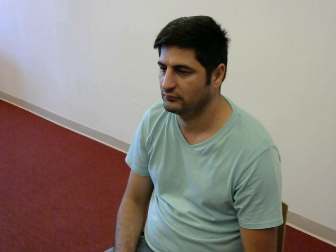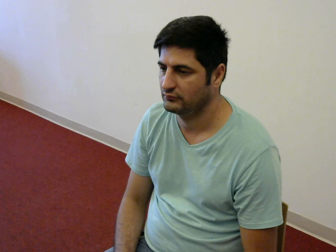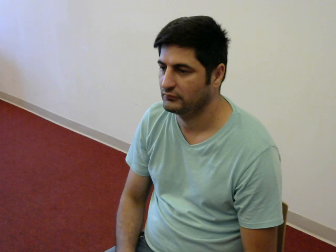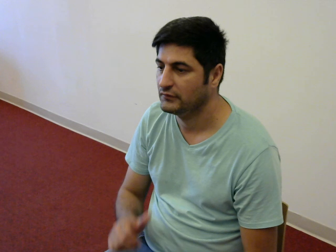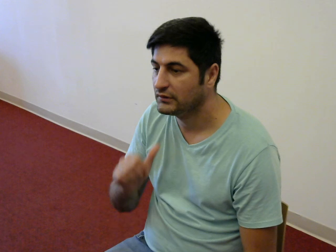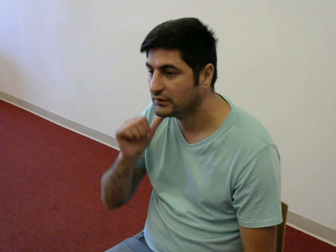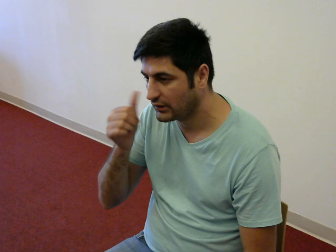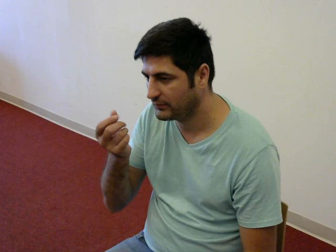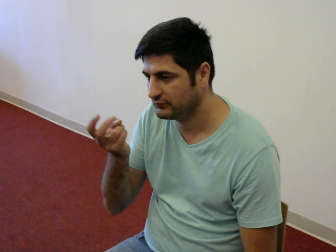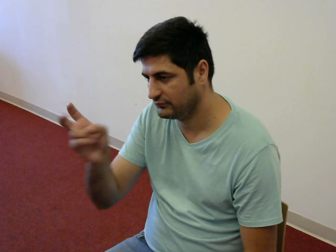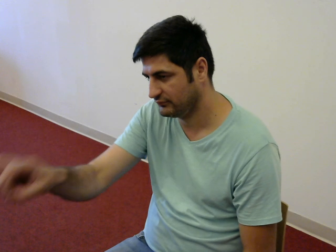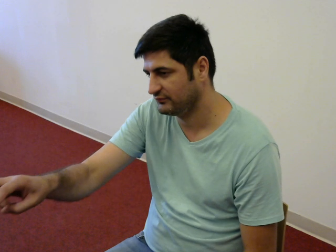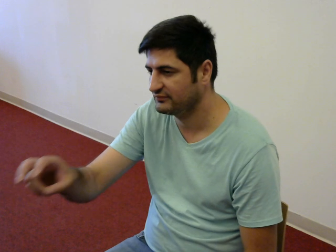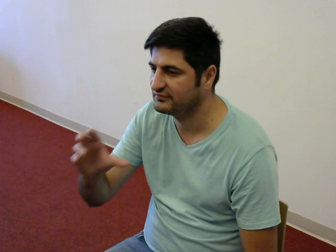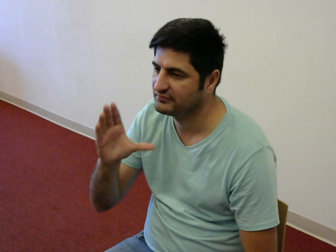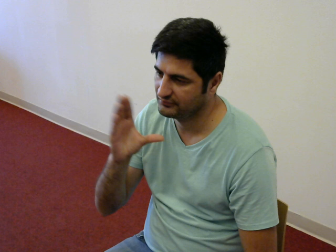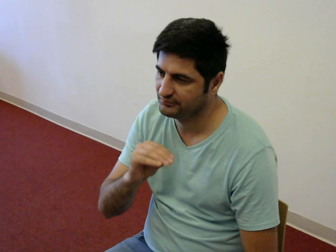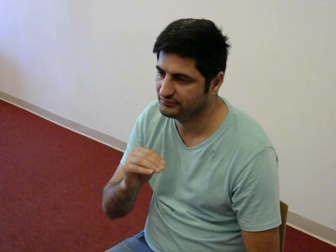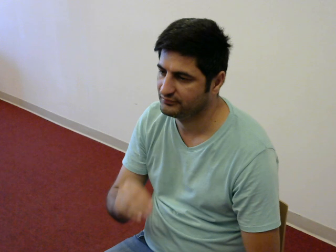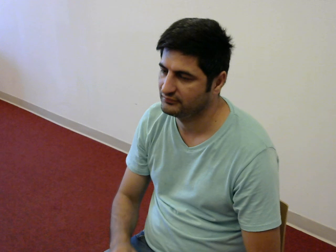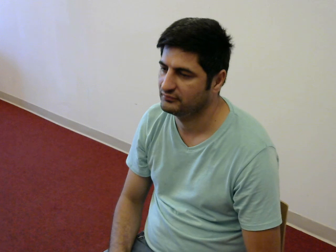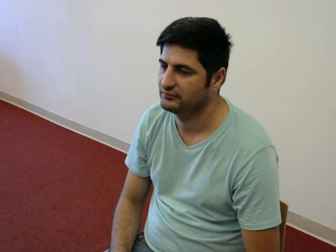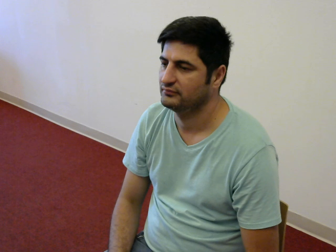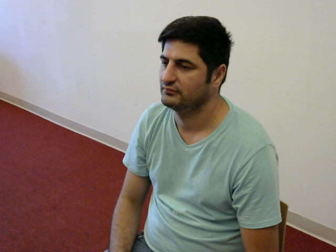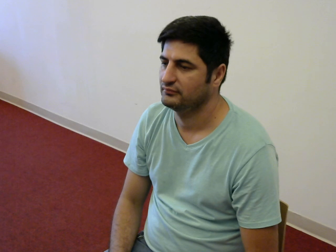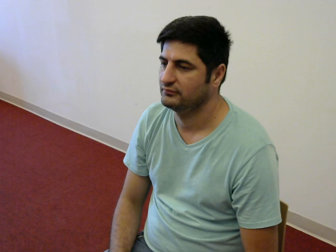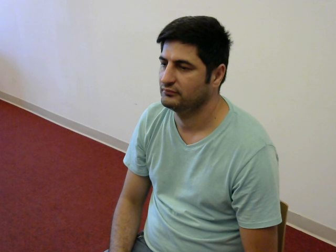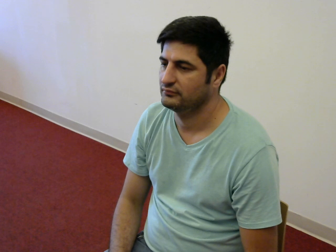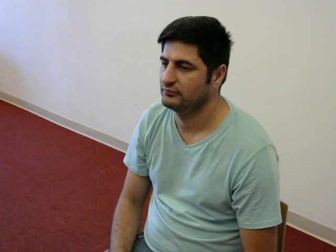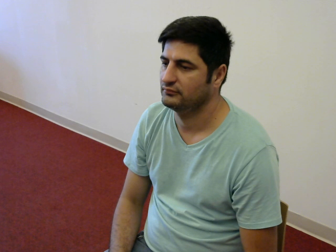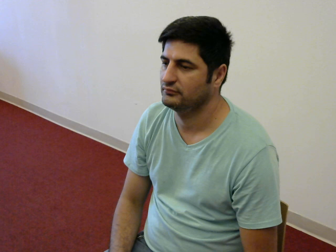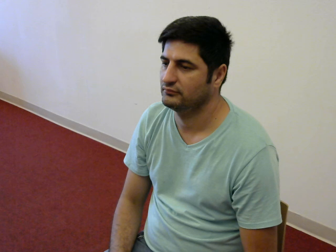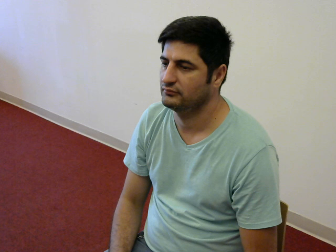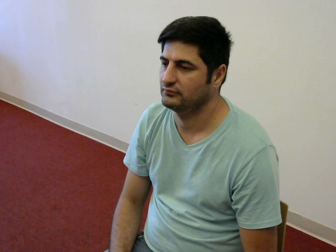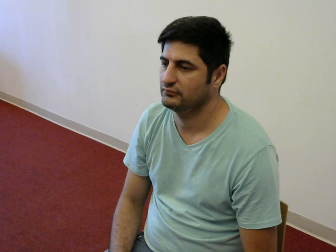Sabah gələ bilərəmmi?